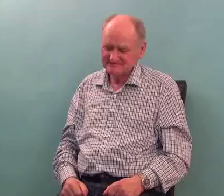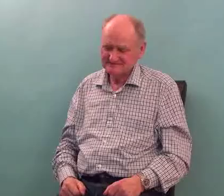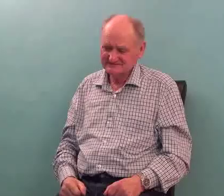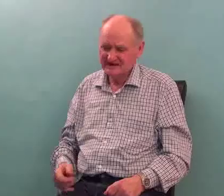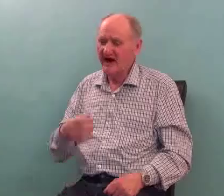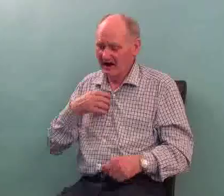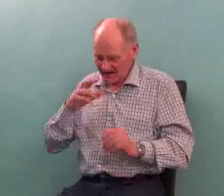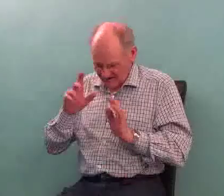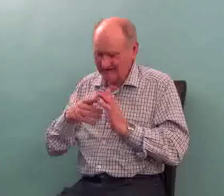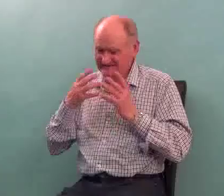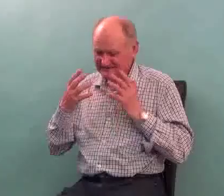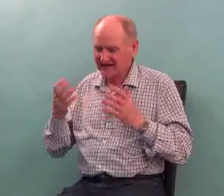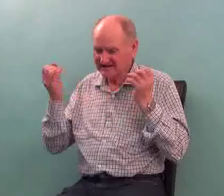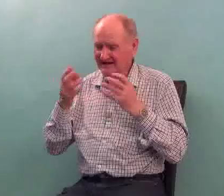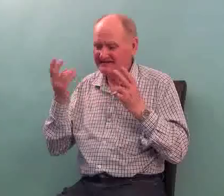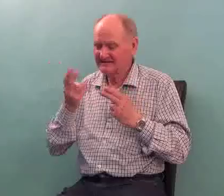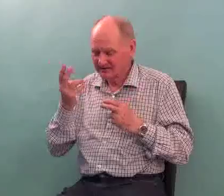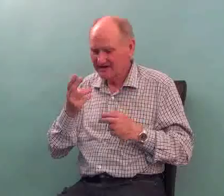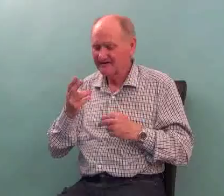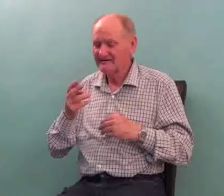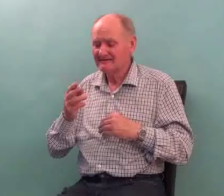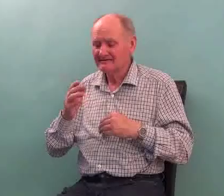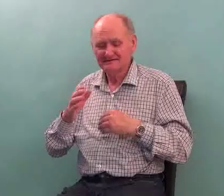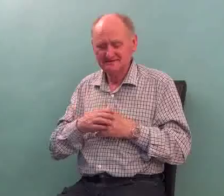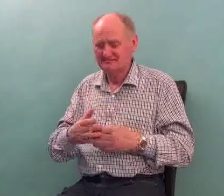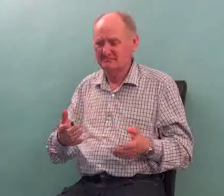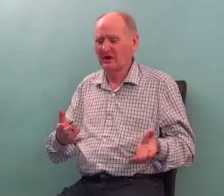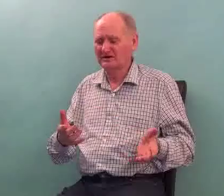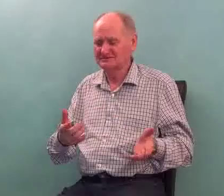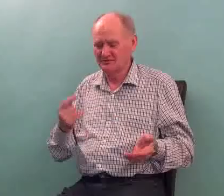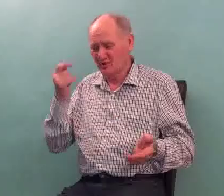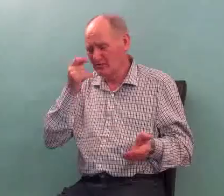Ale ja chciałem pójść do kina, a żona mówi, że to głupota.